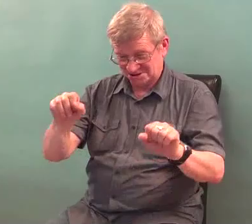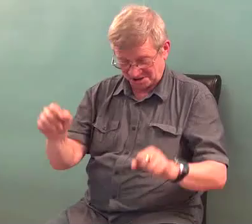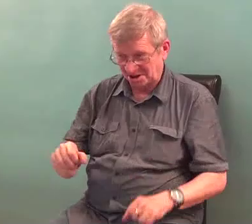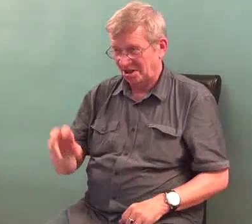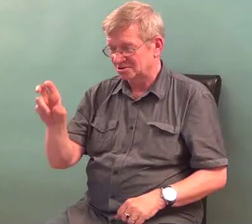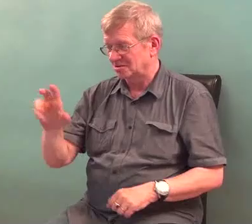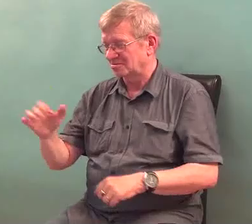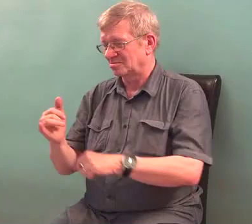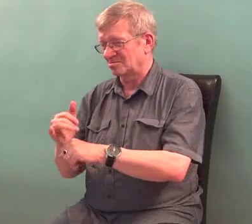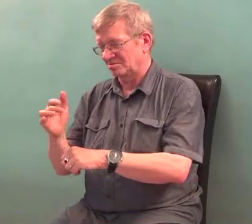Czwartek, piątek, sobota...